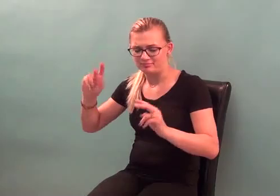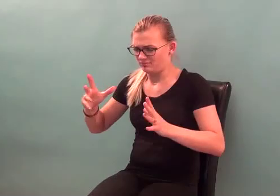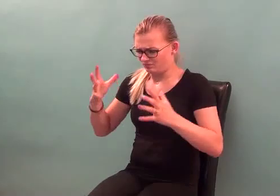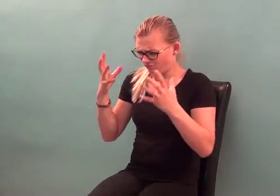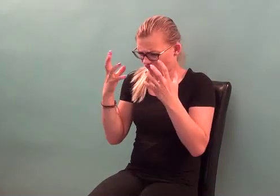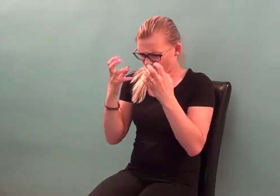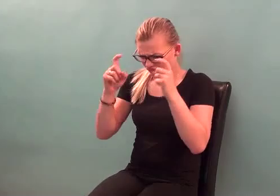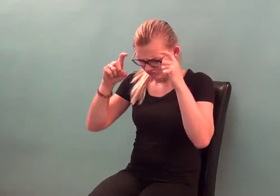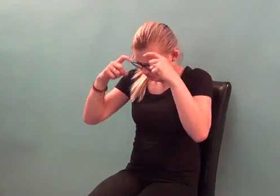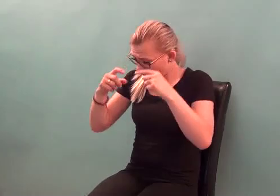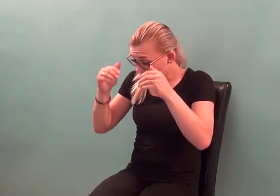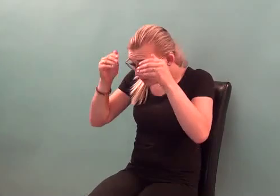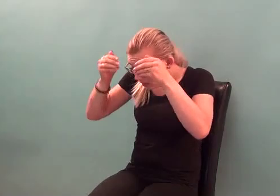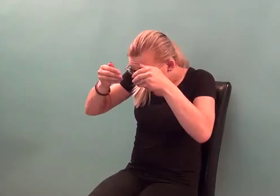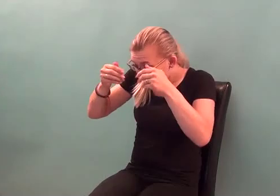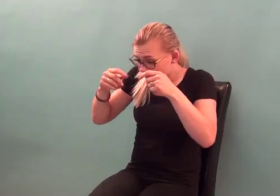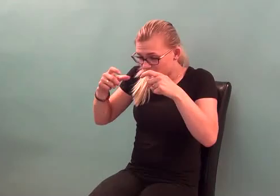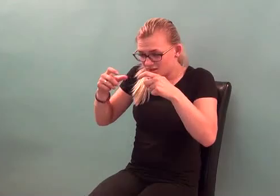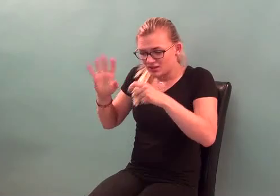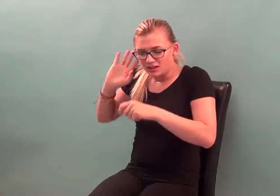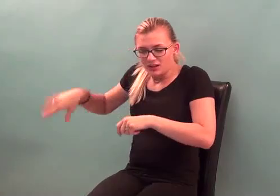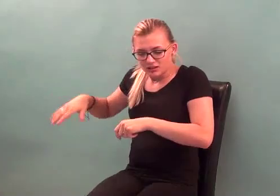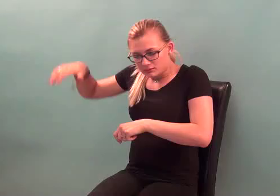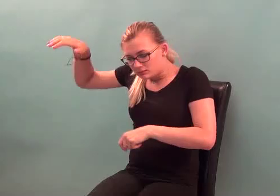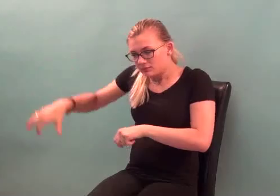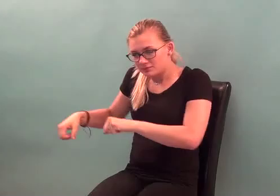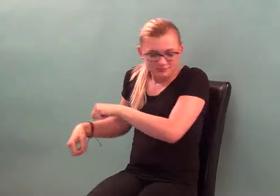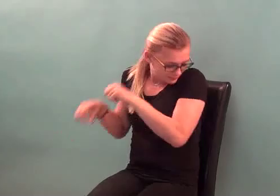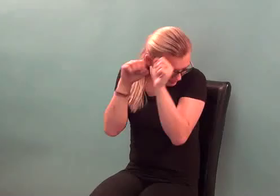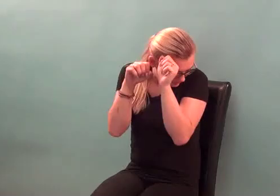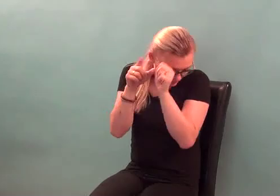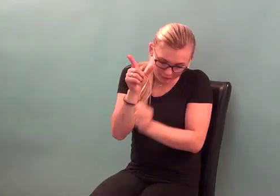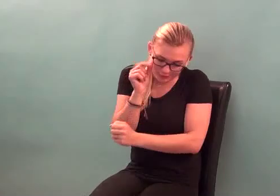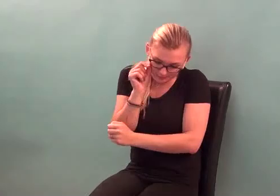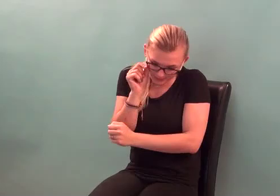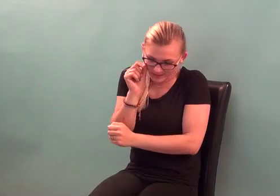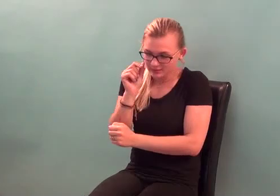Myszka jest zła, marszczy brwi, macha ręką wyłączając budzik i odwraca się przykrywając kołdrą, zasypia.